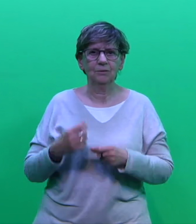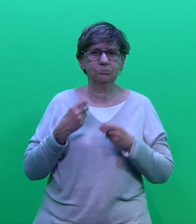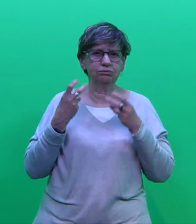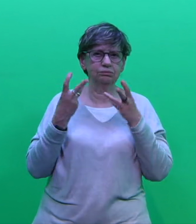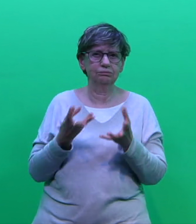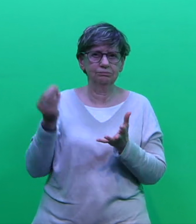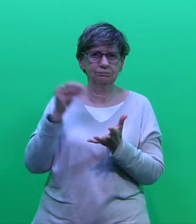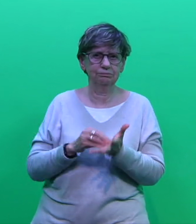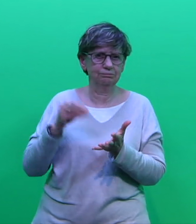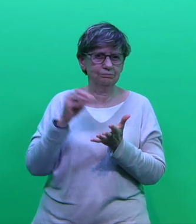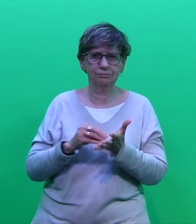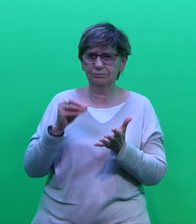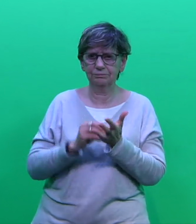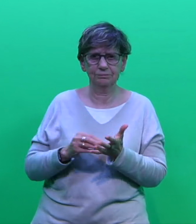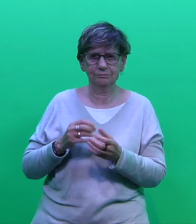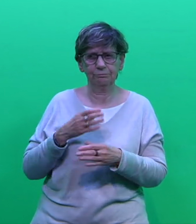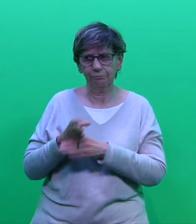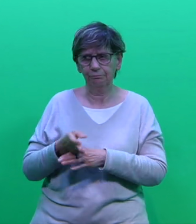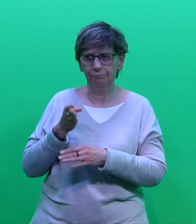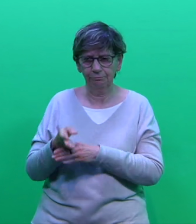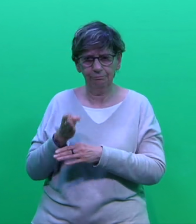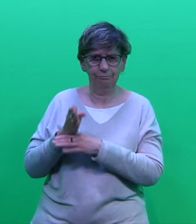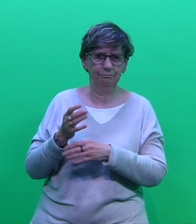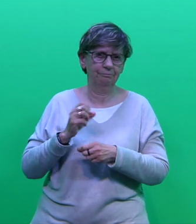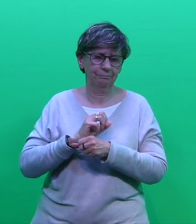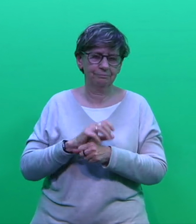Hi he anat moltes vegades per COVID.